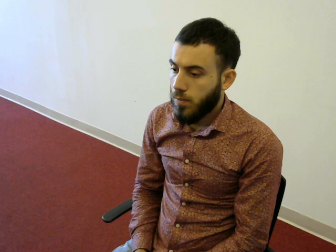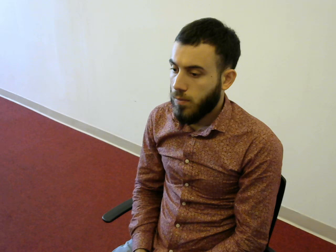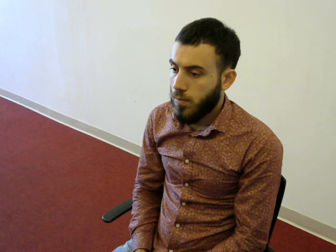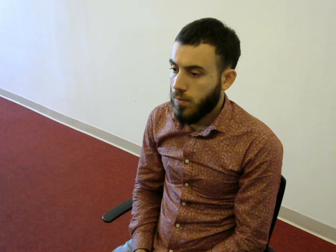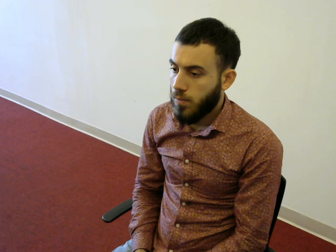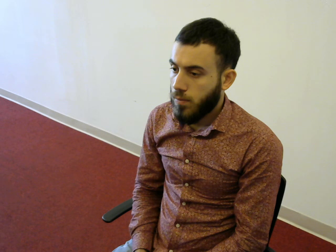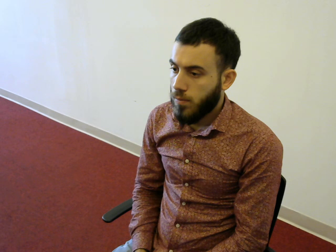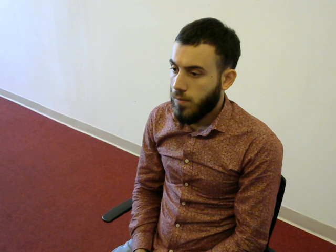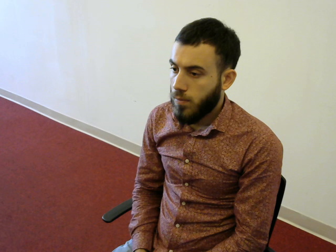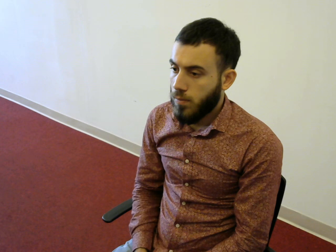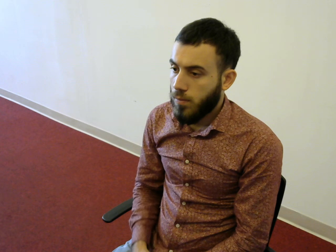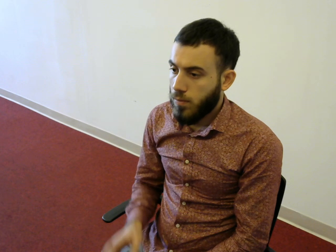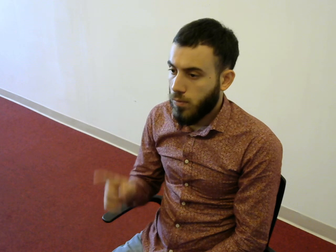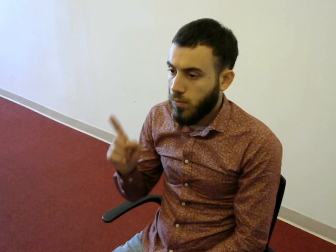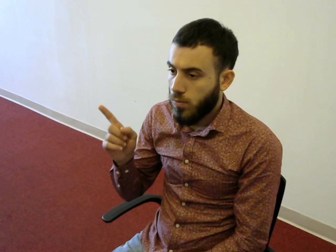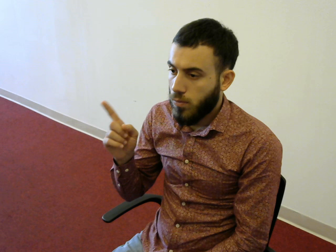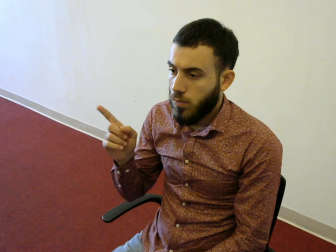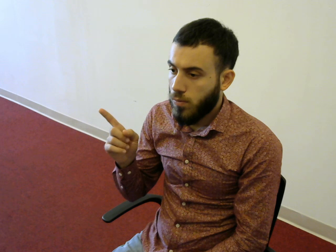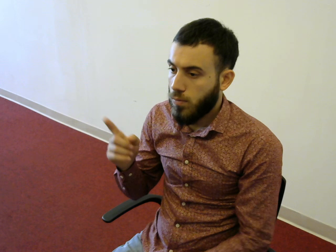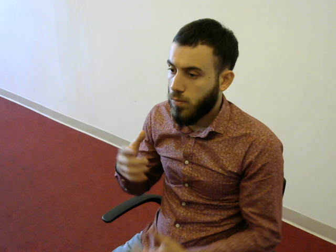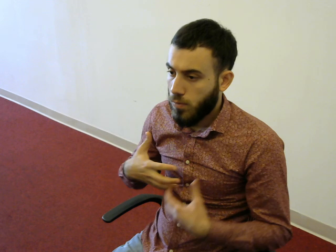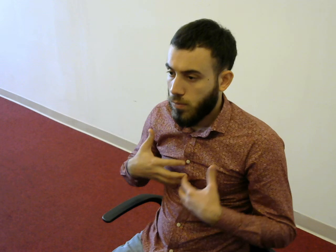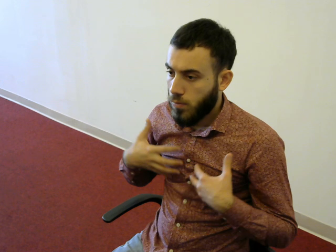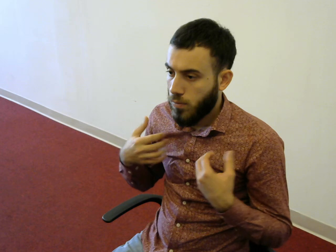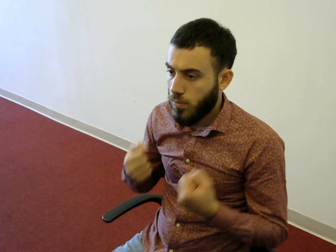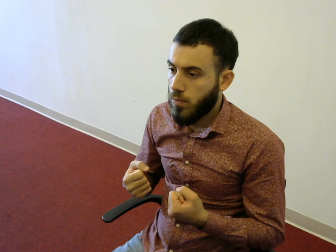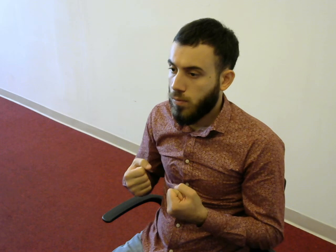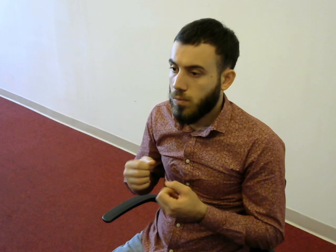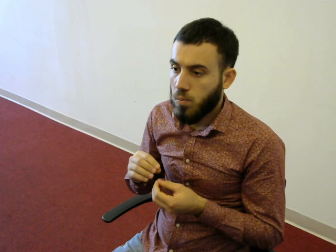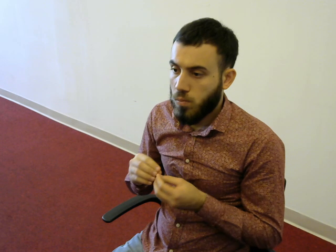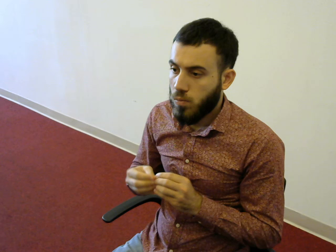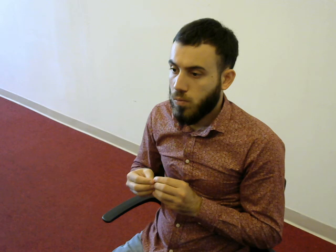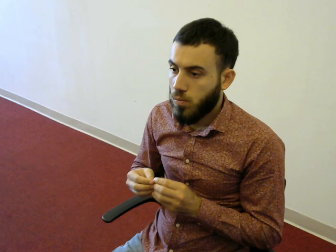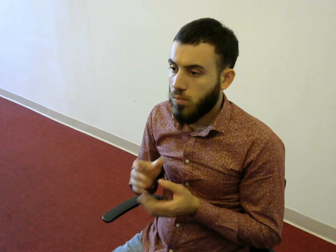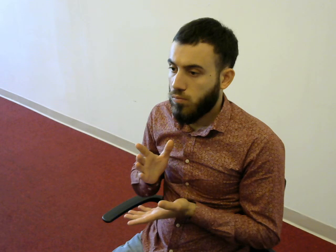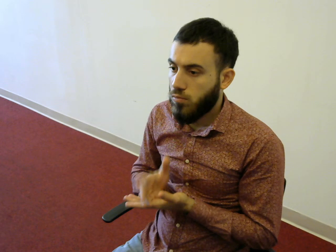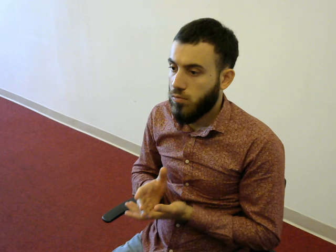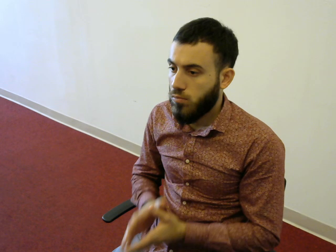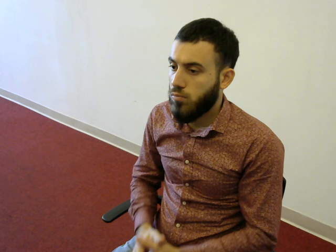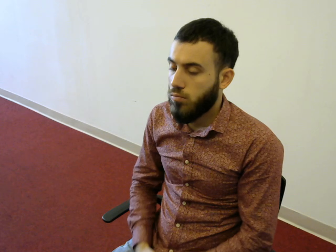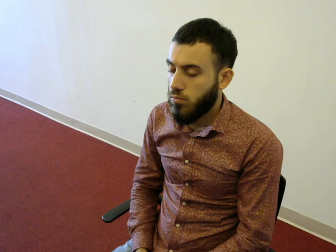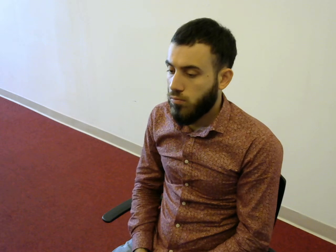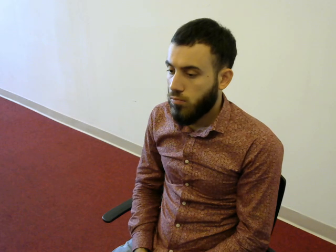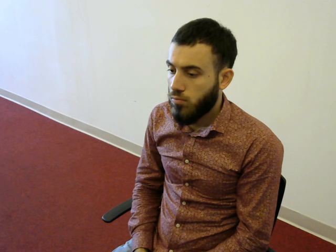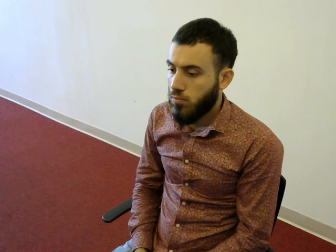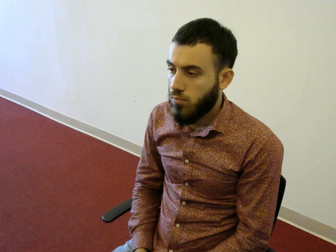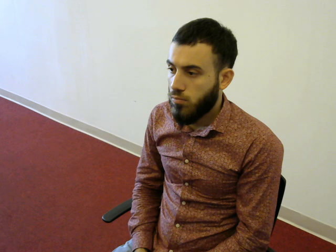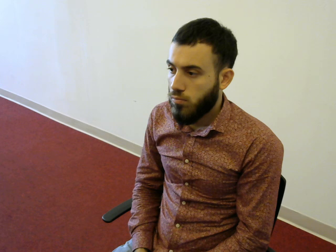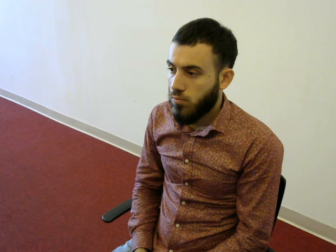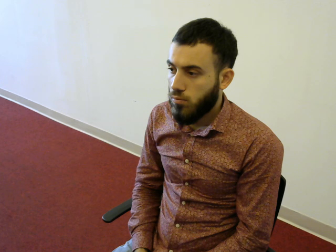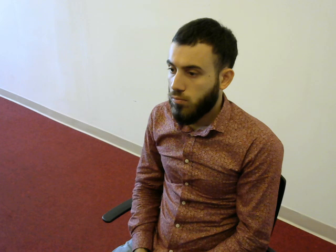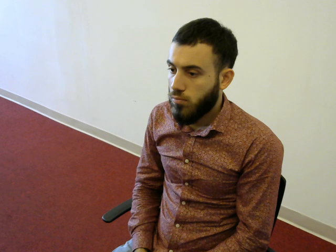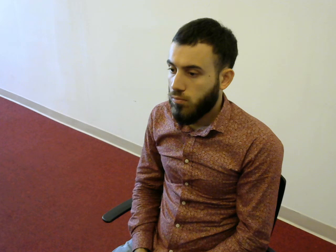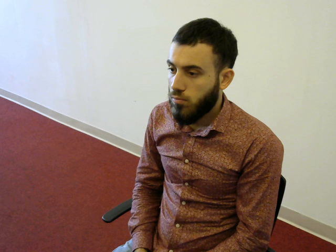Onun sağlamlıq problemi var